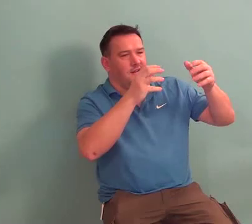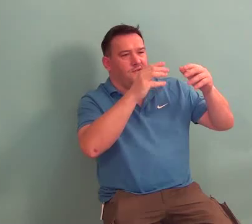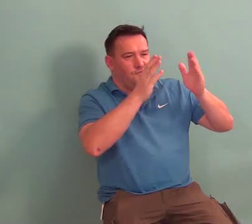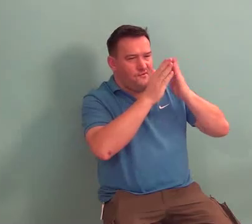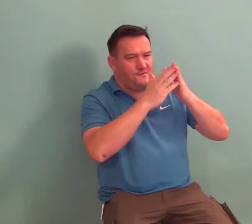Dom.